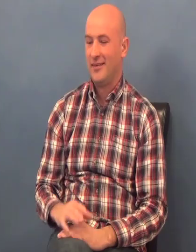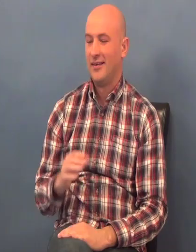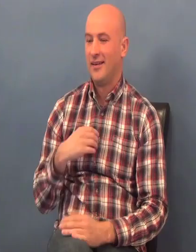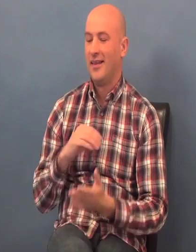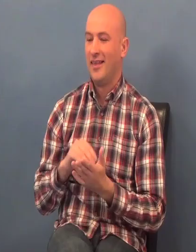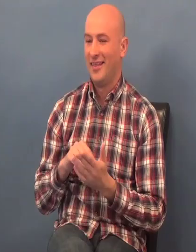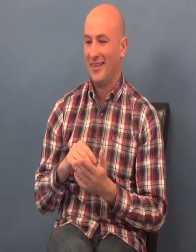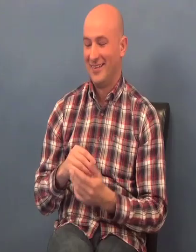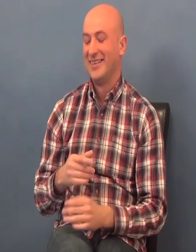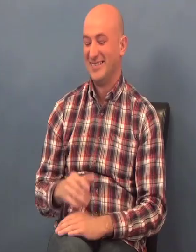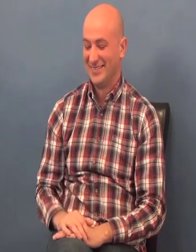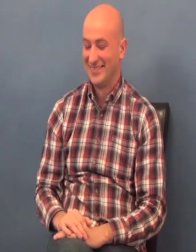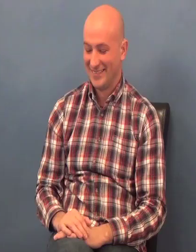To z nawyku.